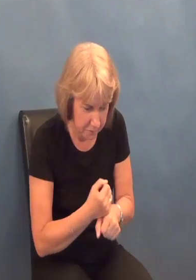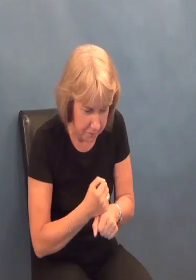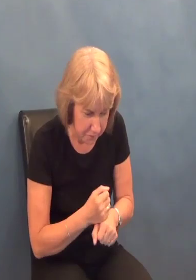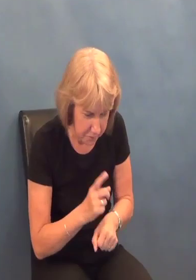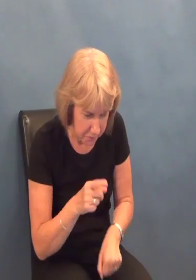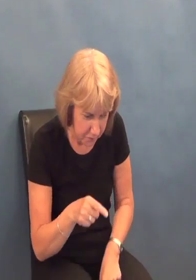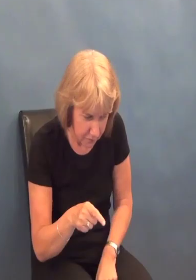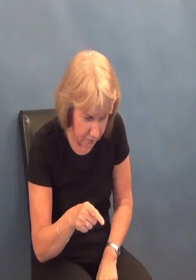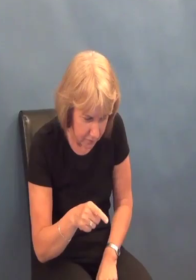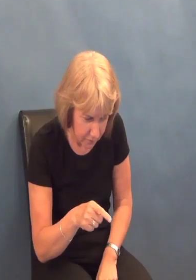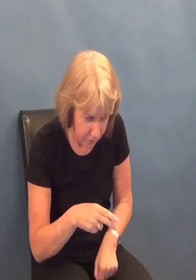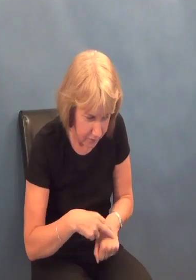Napięte terminy.